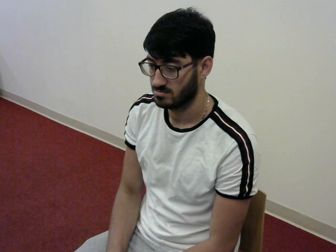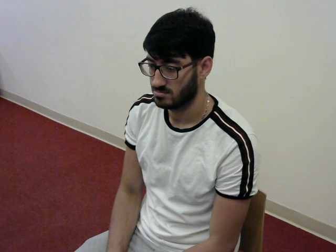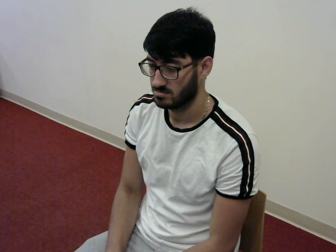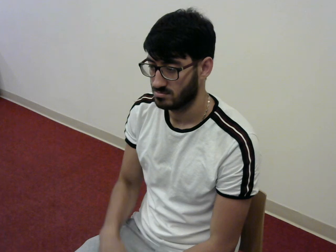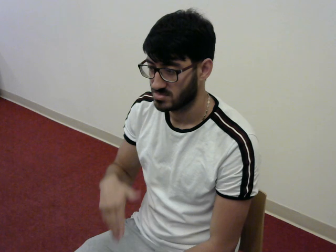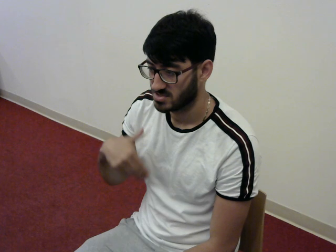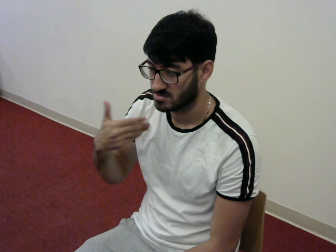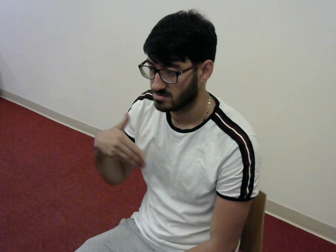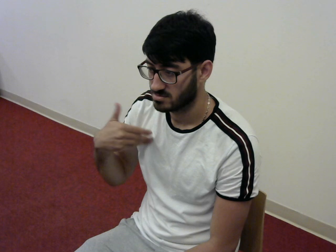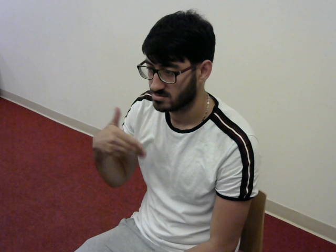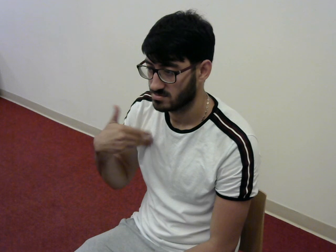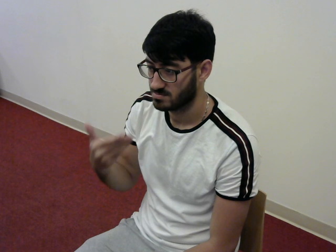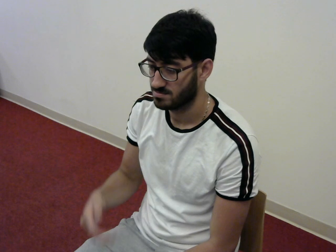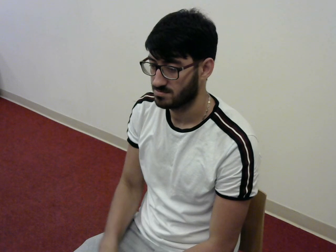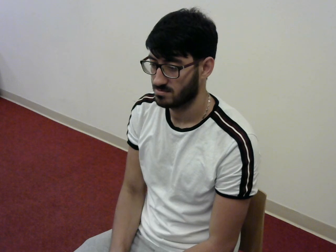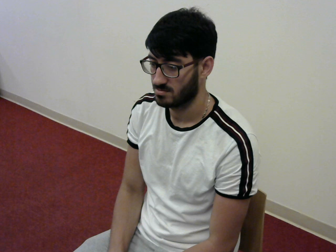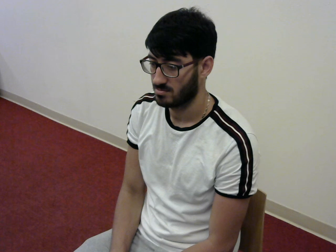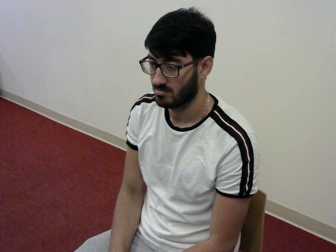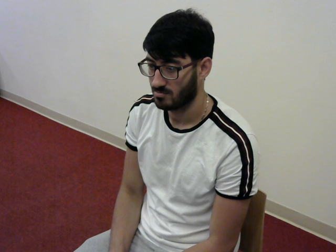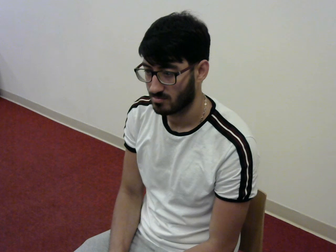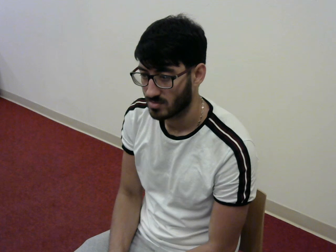Salam